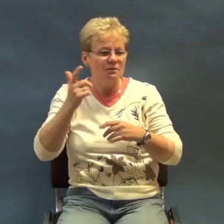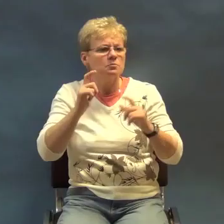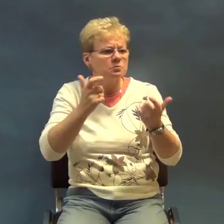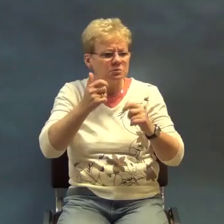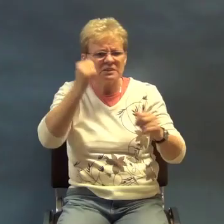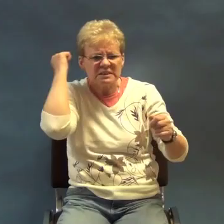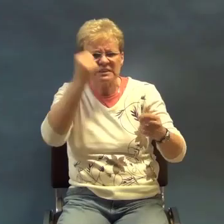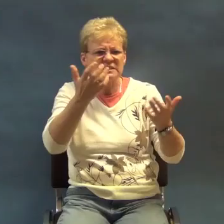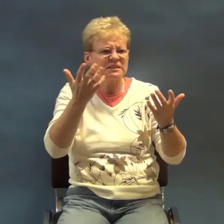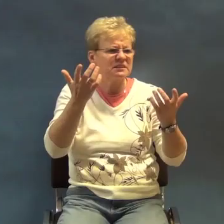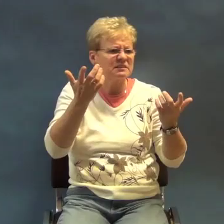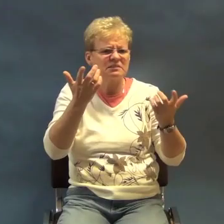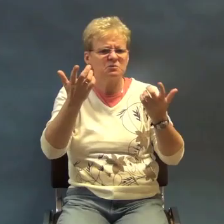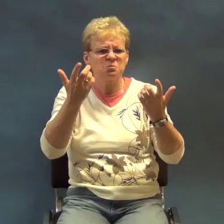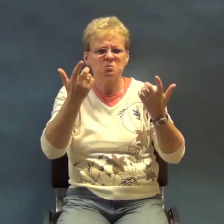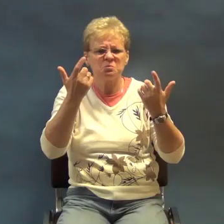Walą w drzwi, ale nic się nie dzieje.